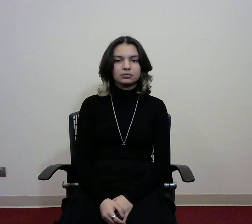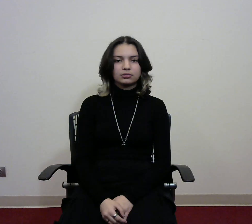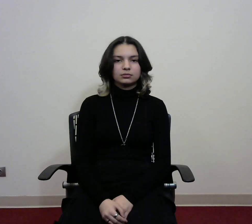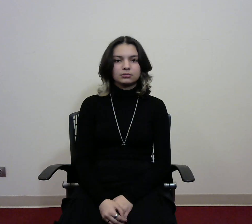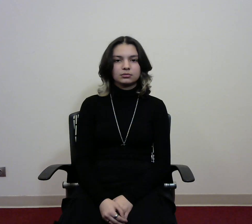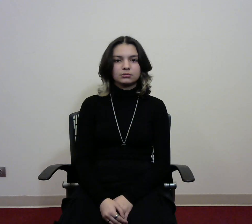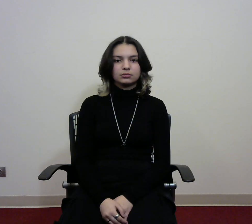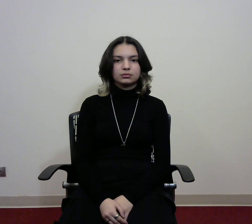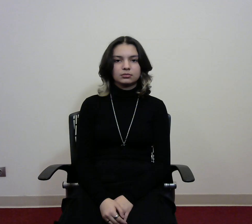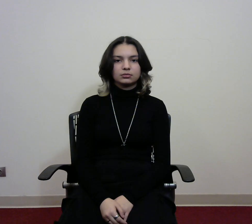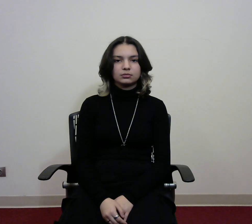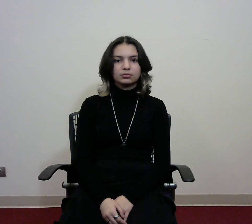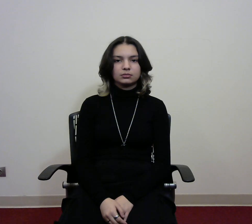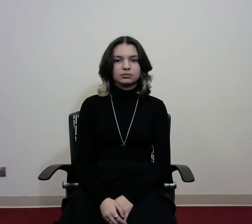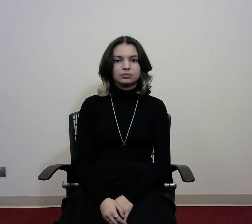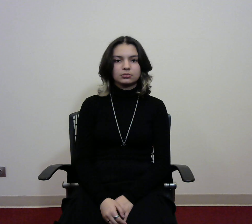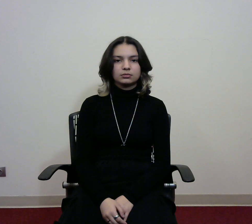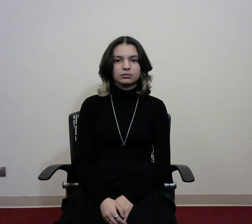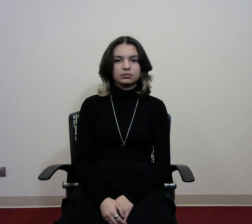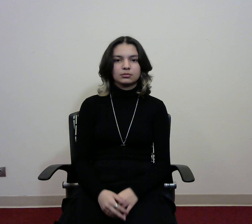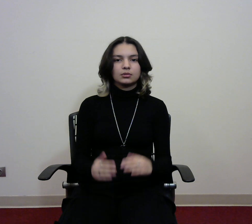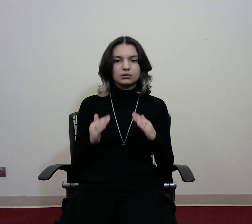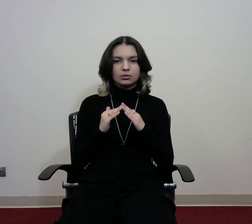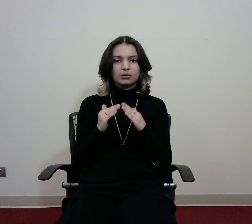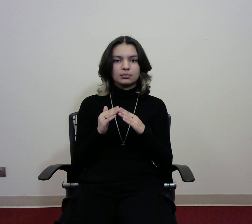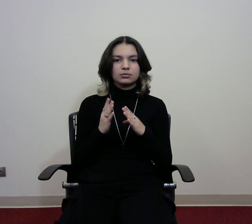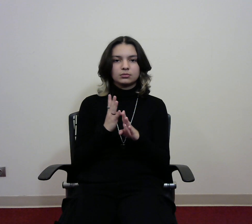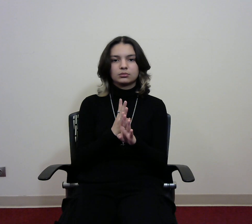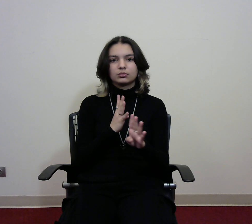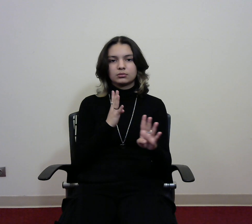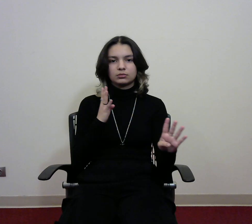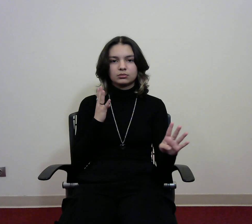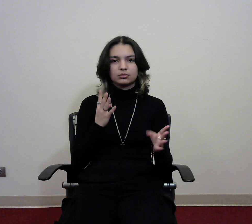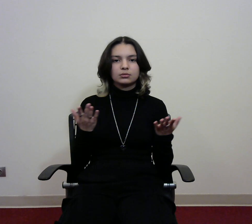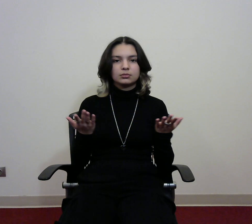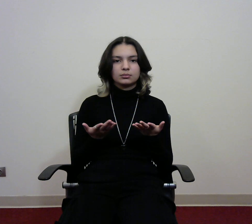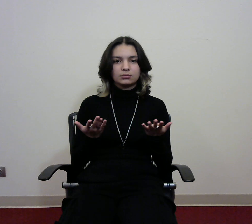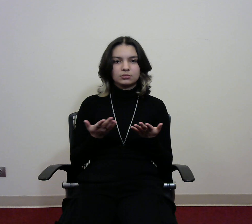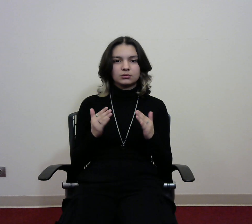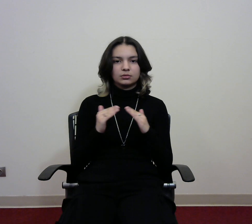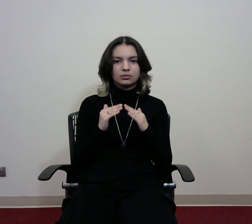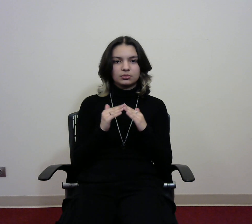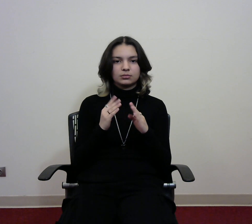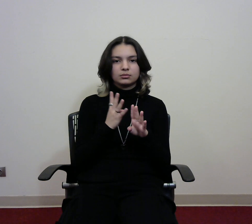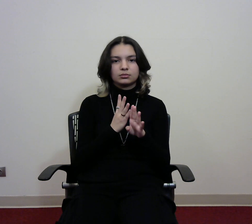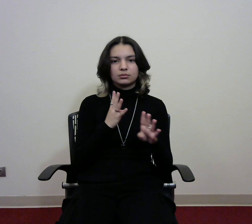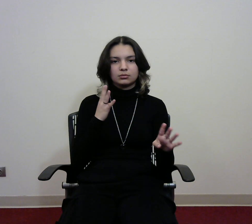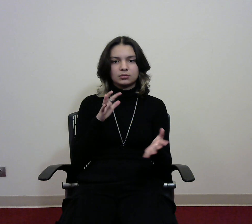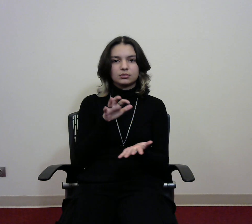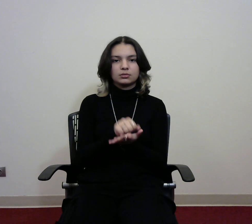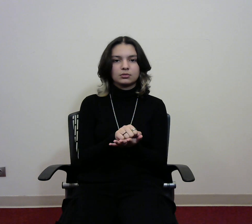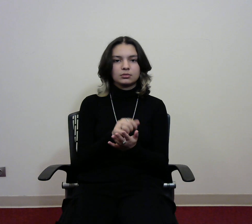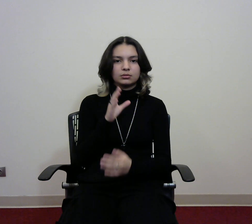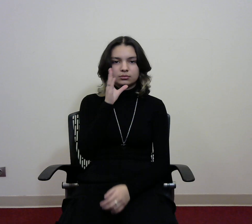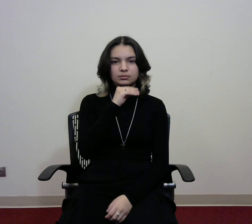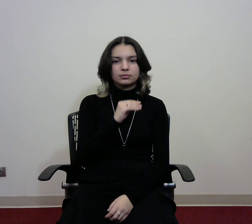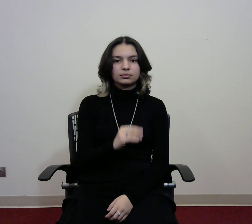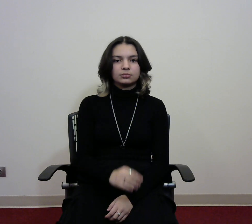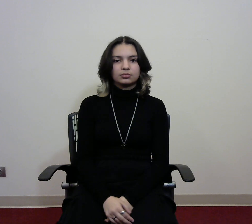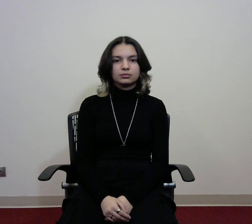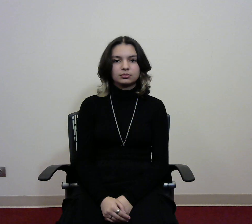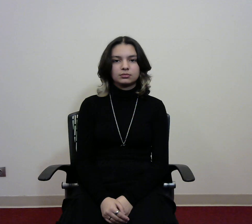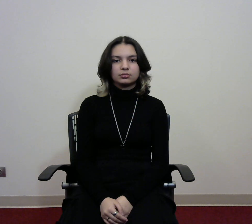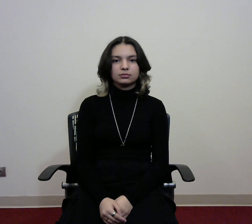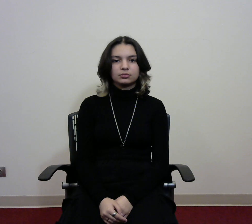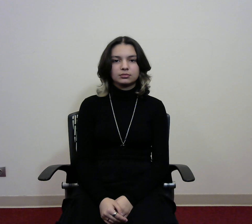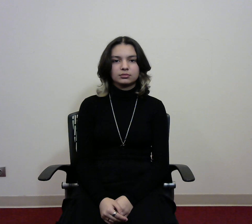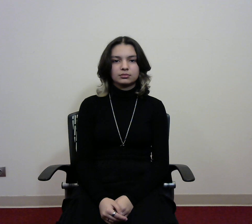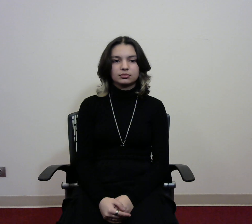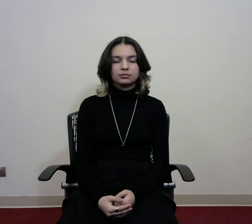Ev növbəsinə necə növbə tuta bilərəm?